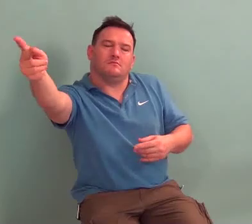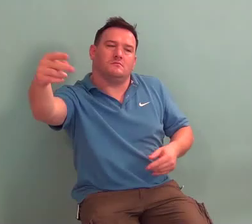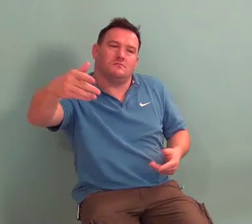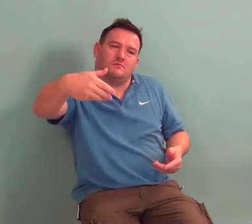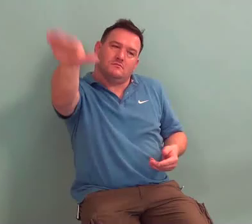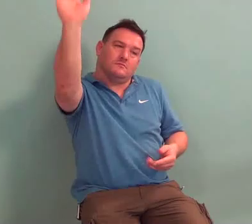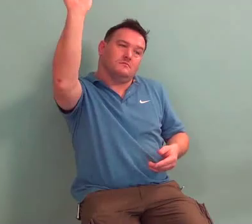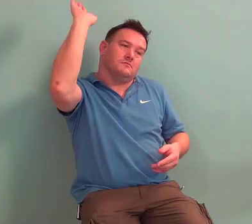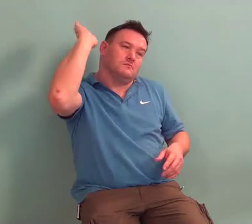Wynocha.